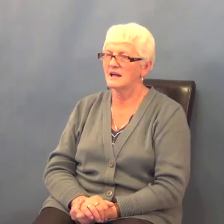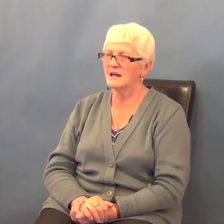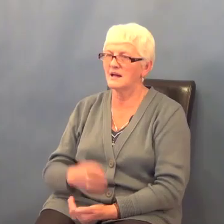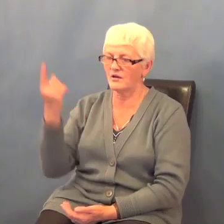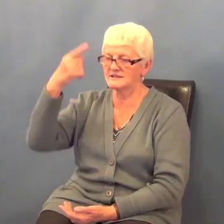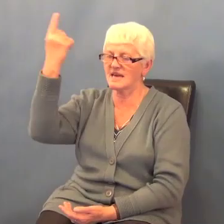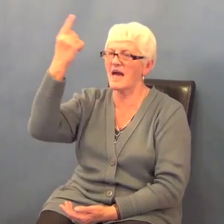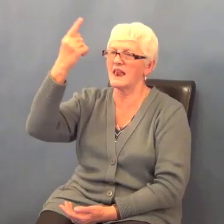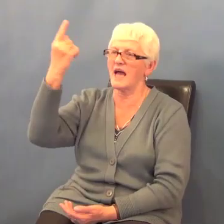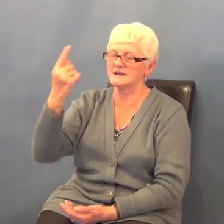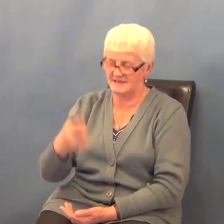Zakaz.